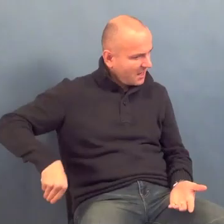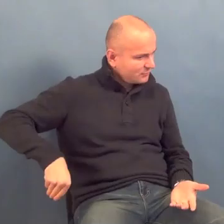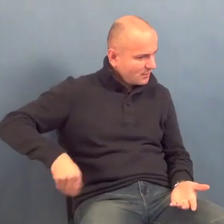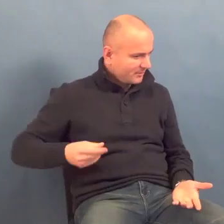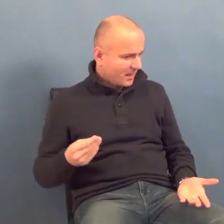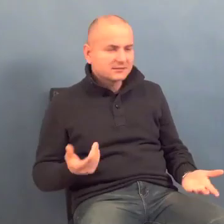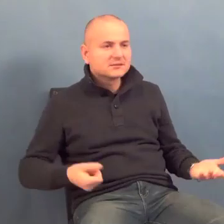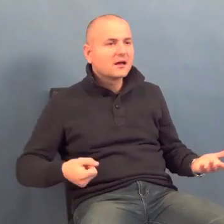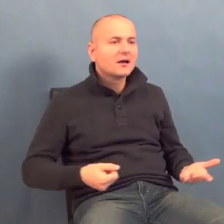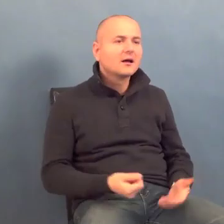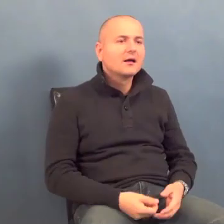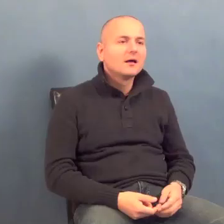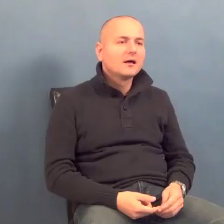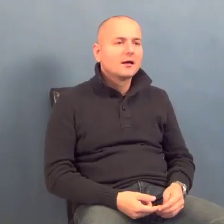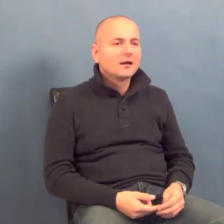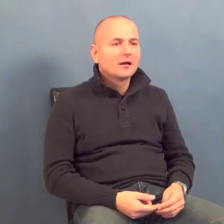Z laptopem w tej teczce.